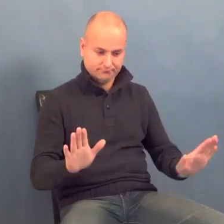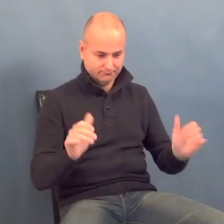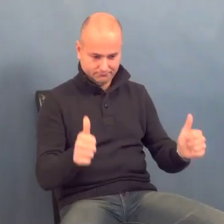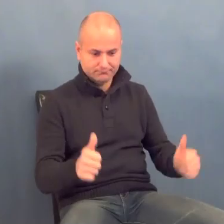Super.